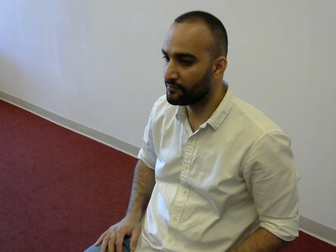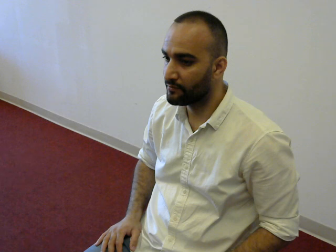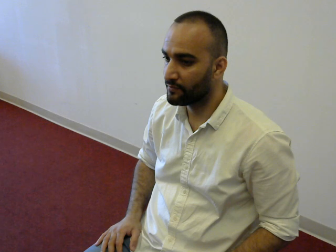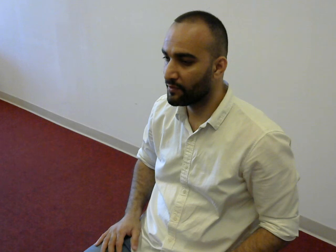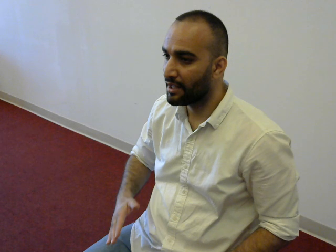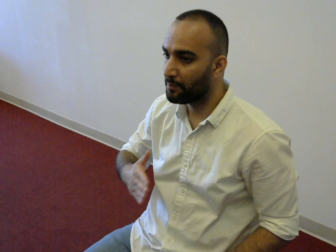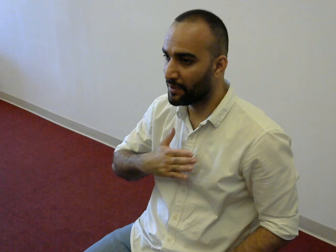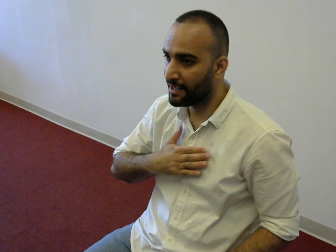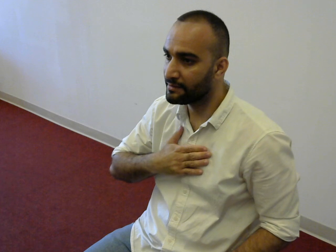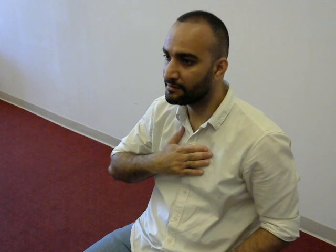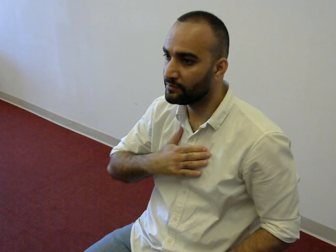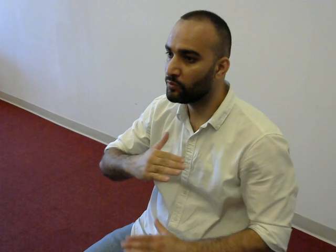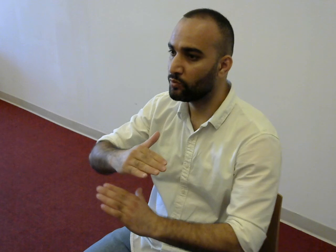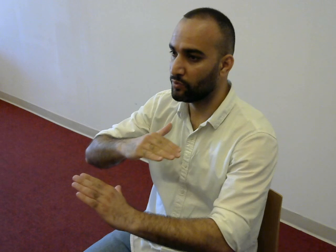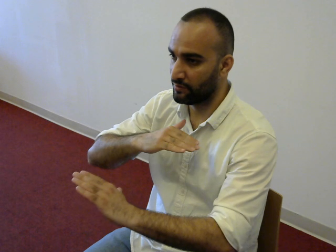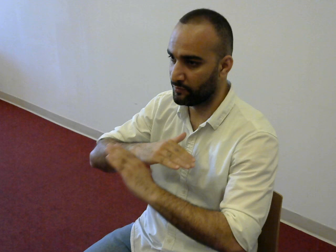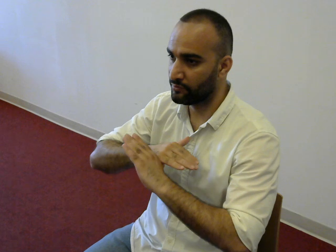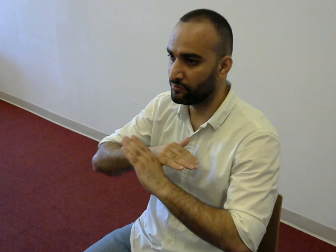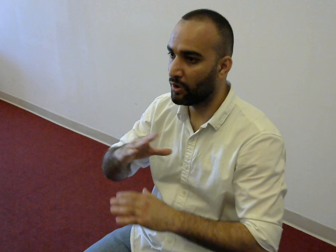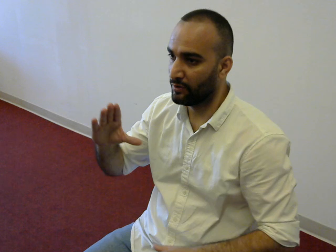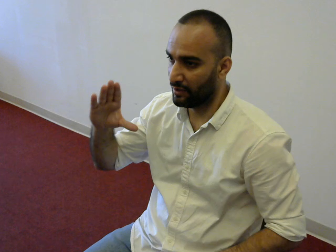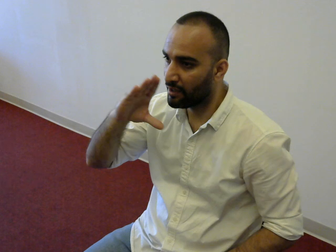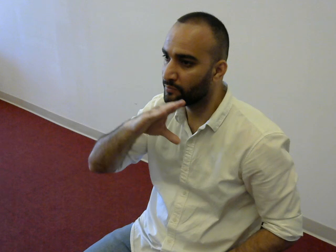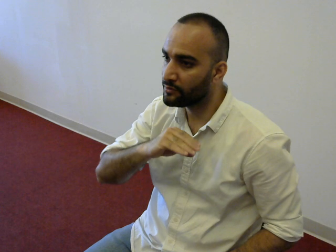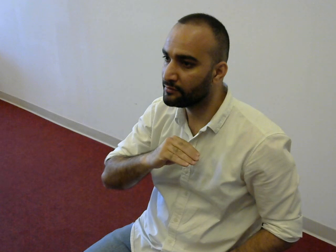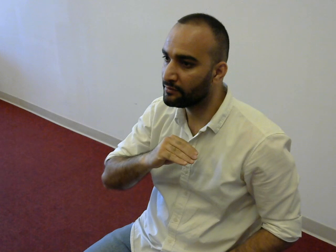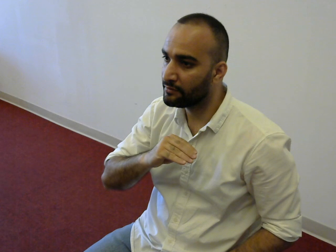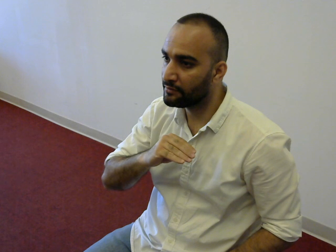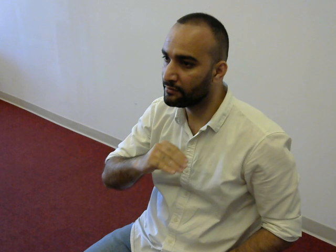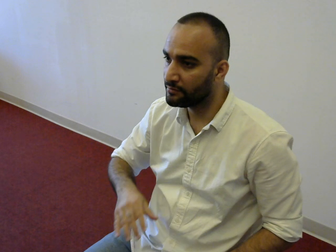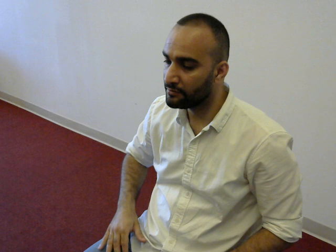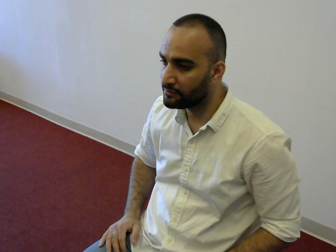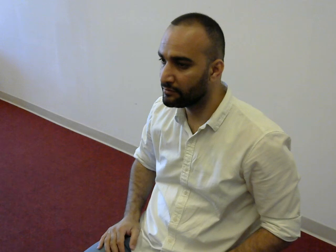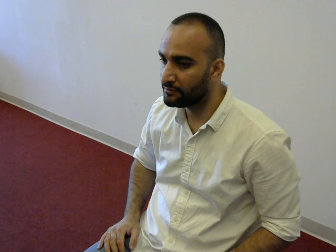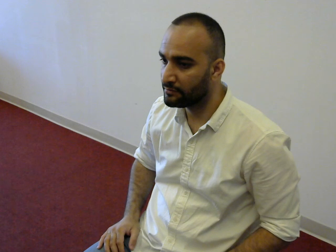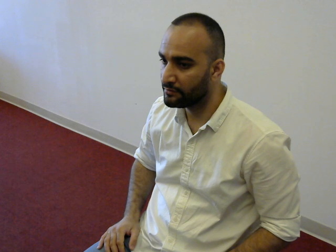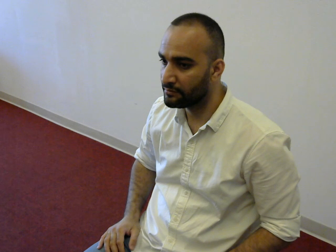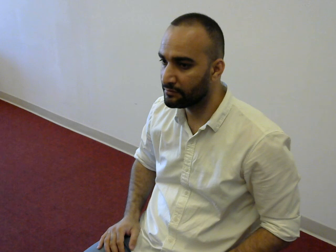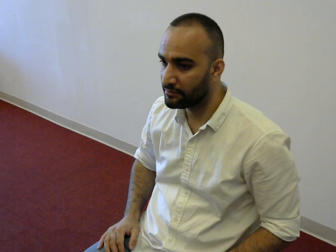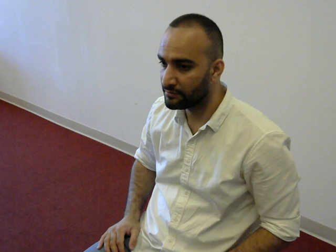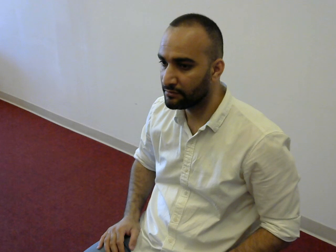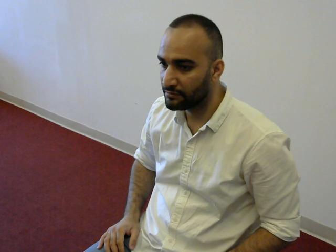Mənə kömək edə bilərsinizmi?